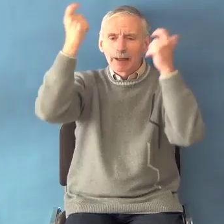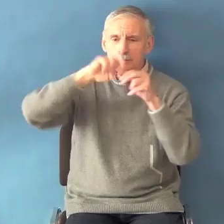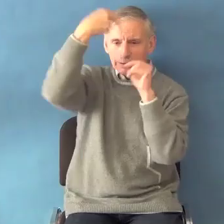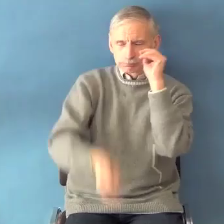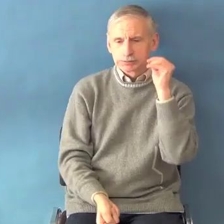Upadek z wysokości.